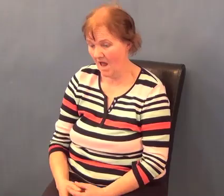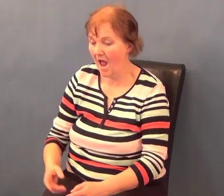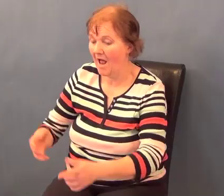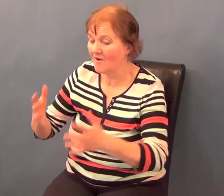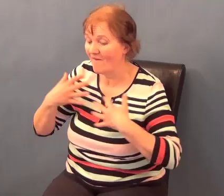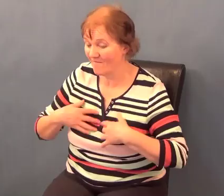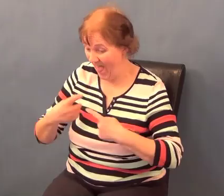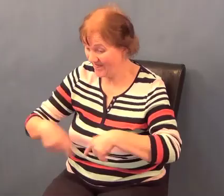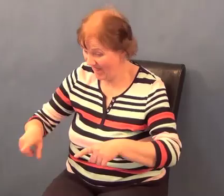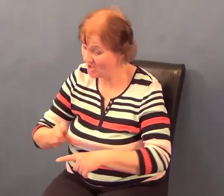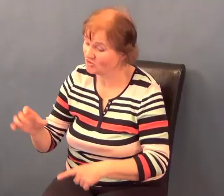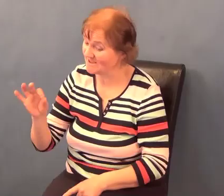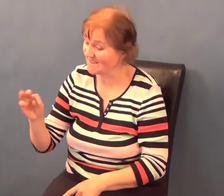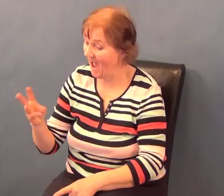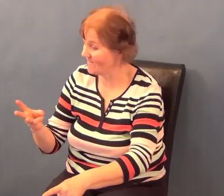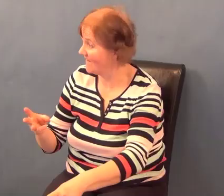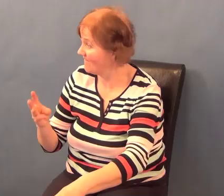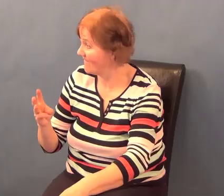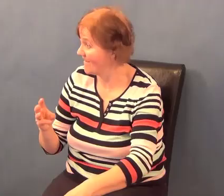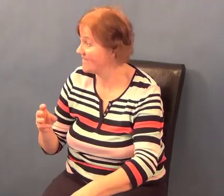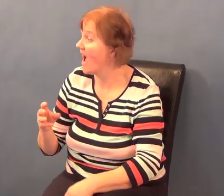To wanna czy staw?